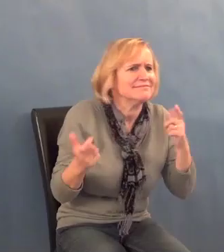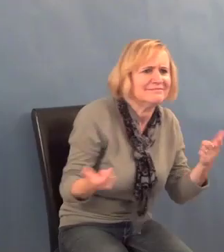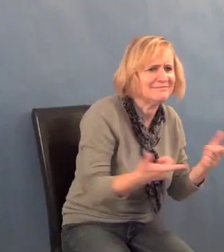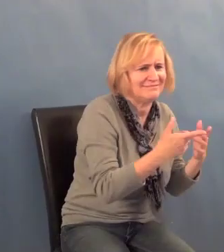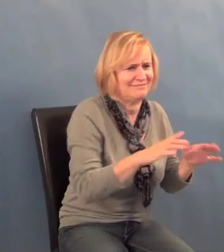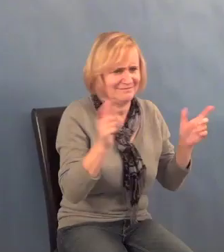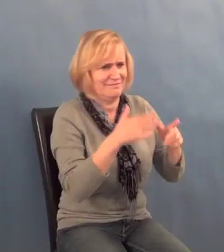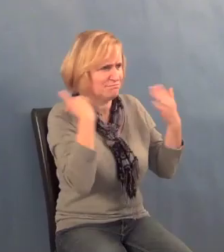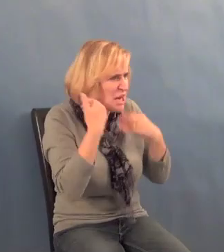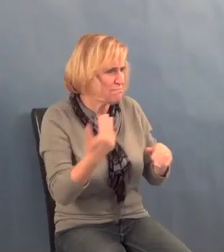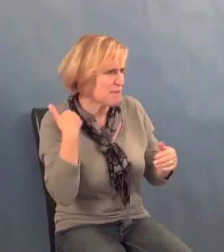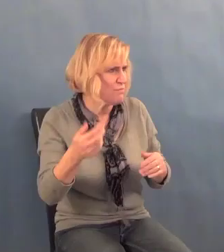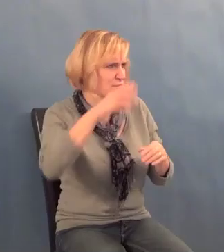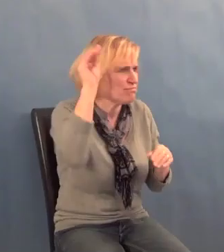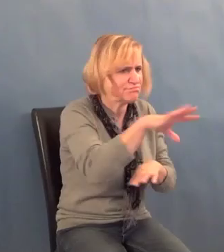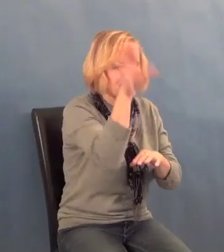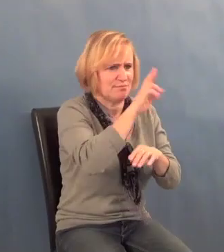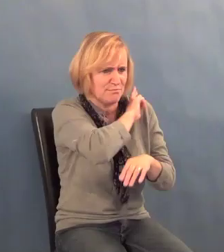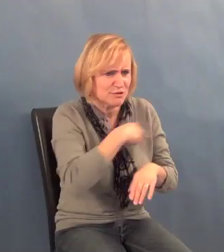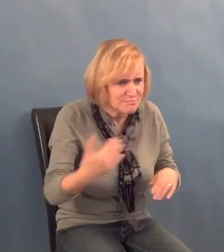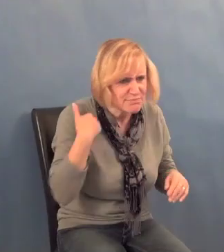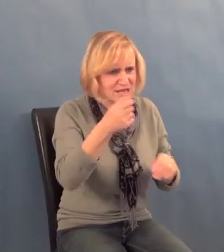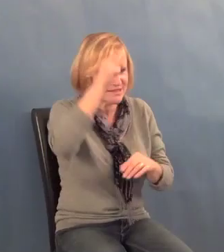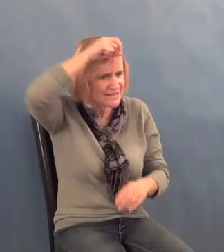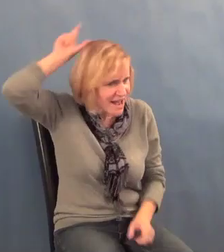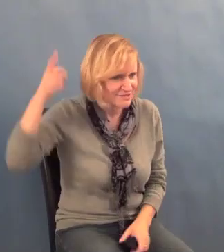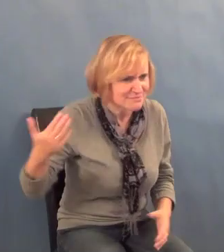Wszyscy mówią, że był alarm, przyjechała policja i straż pożarna.